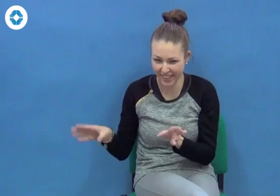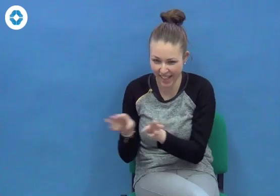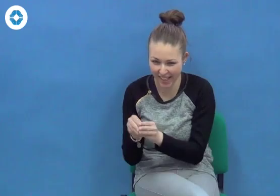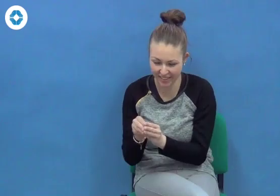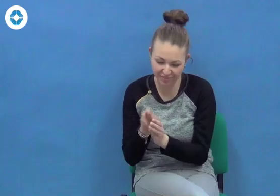Prawdopodobnie to jego dziecko.